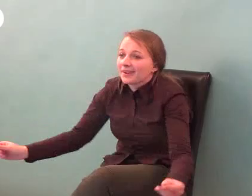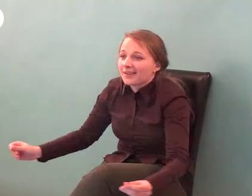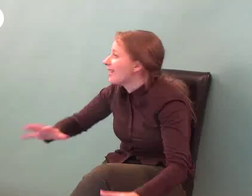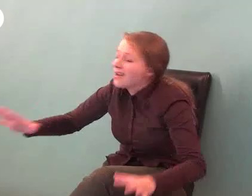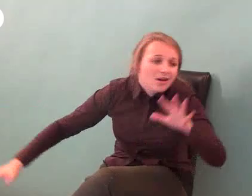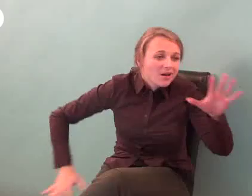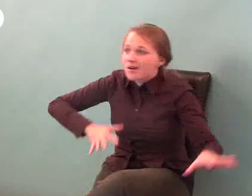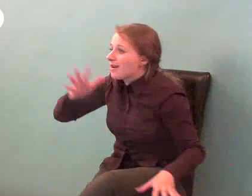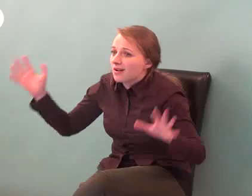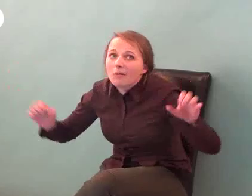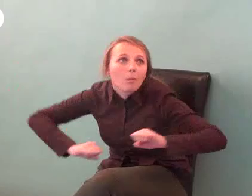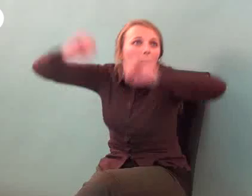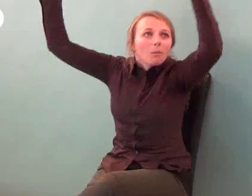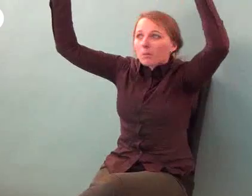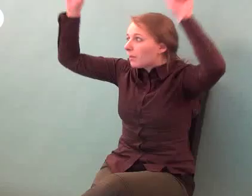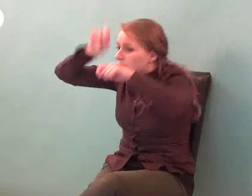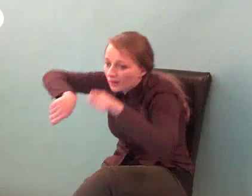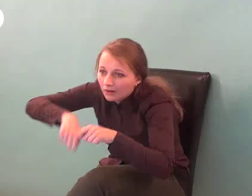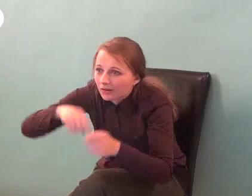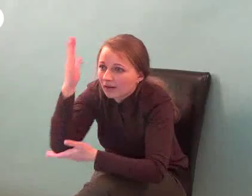W pośpiechu przeszukują wszystko, podnoszą coś, sprawdzają okno.